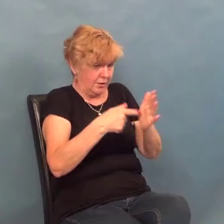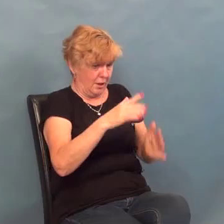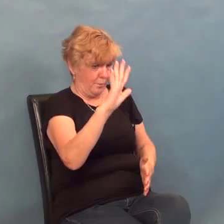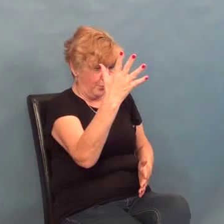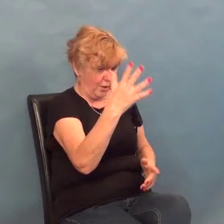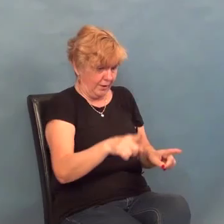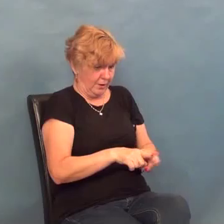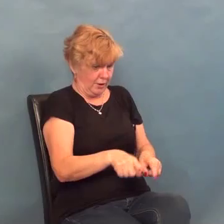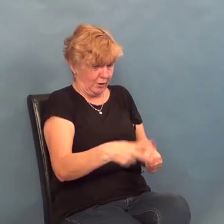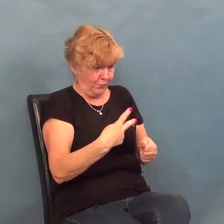Tak samo dwudziestego szóstego.